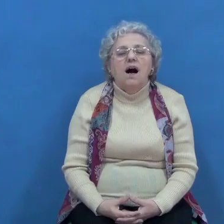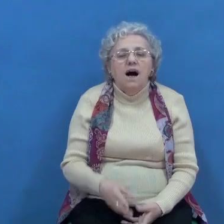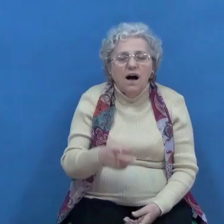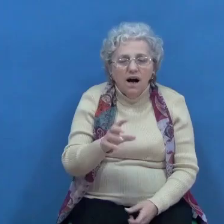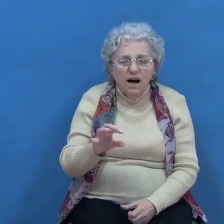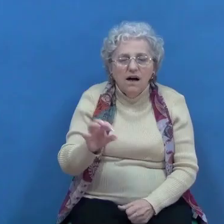Oglądam.